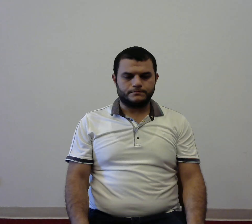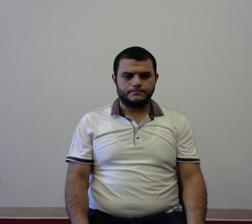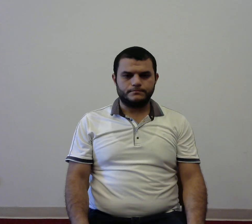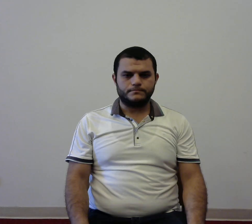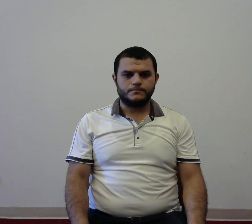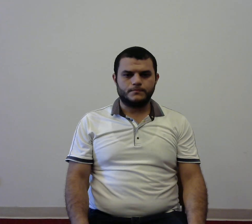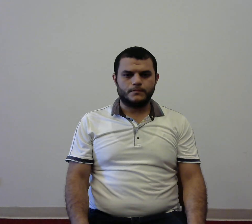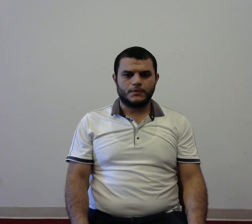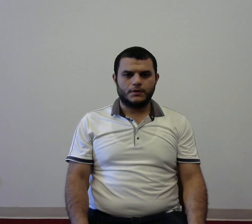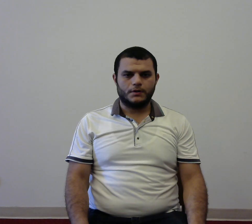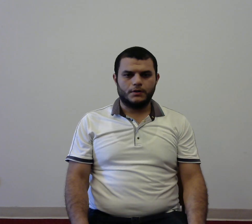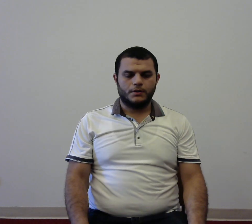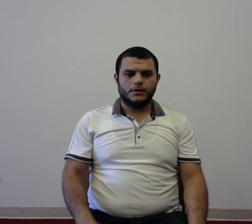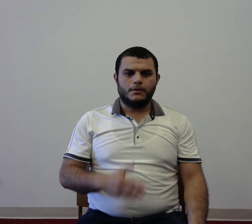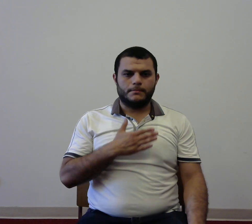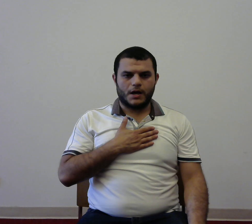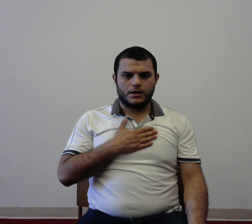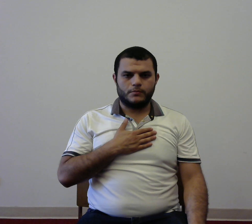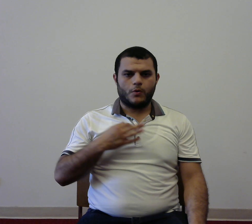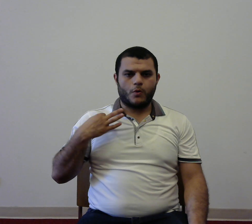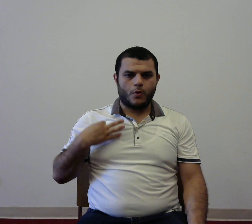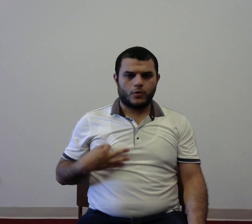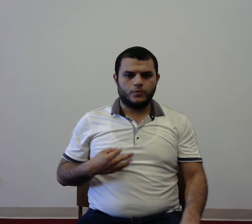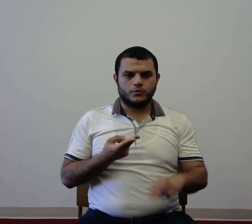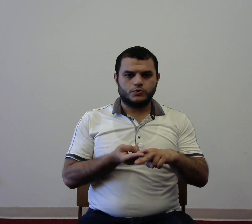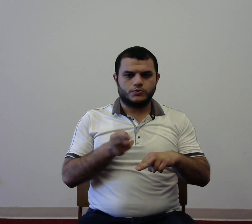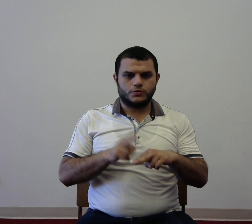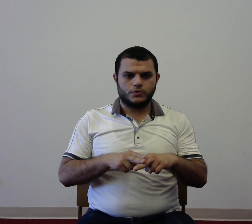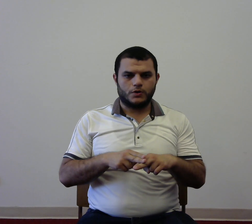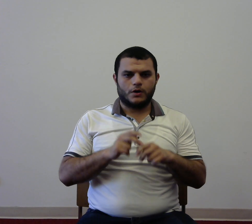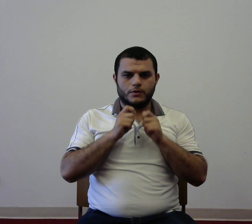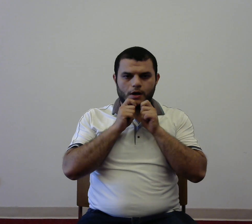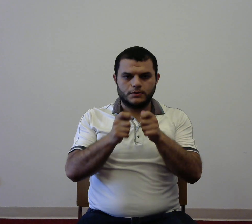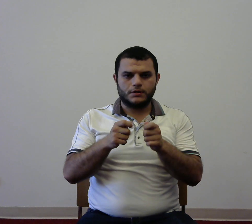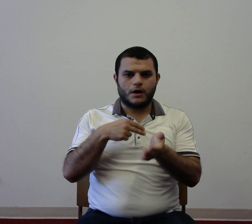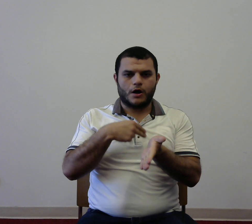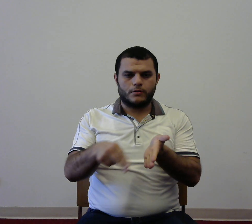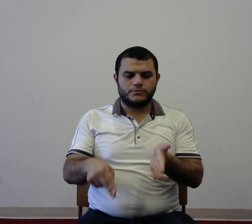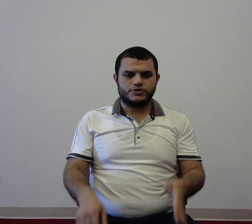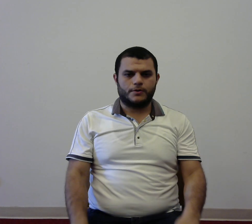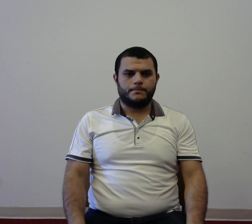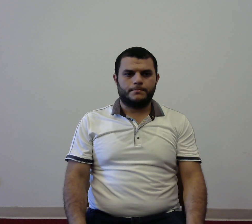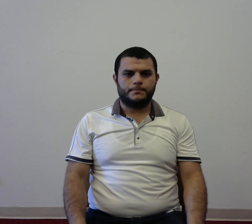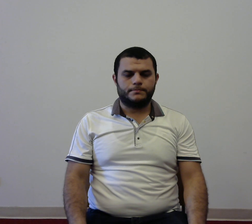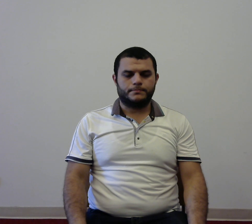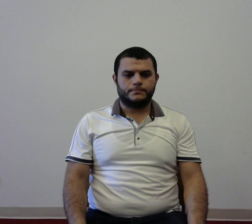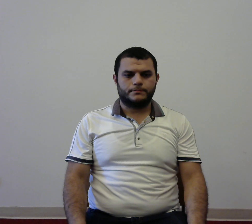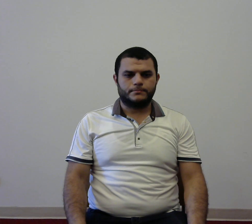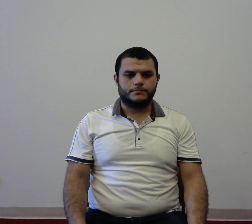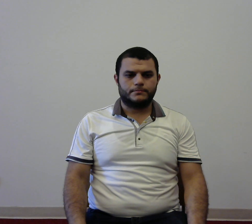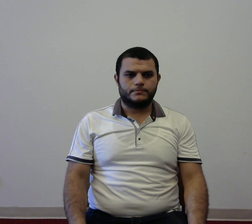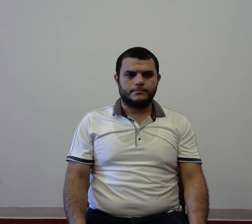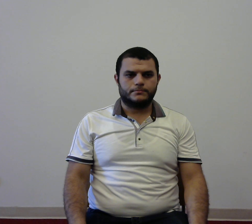Mən oğlum üçün hədiyyə almışam